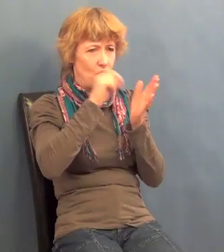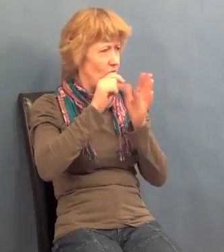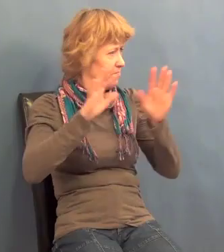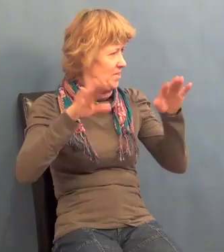To ptak?